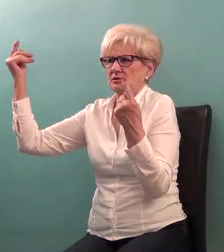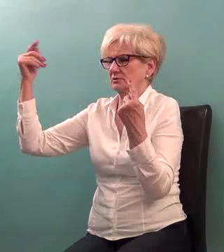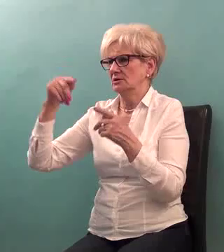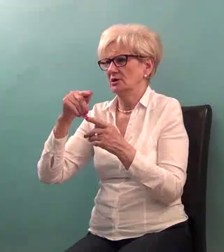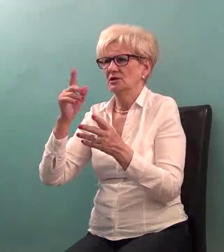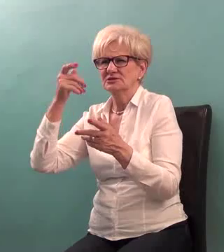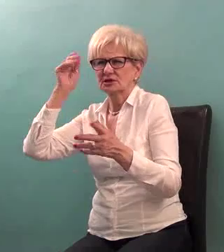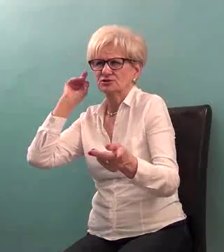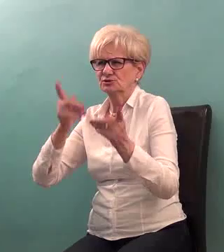Straż jedzie szybko.